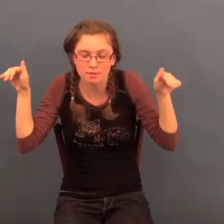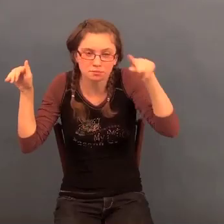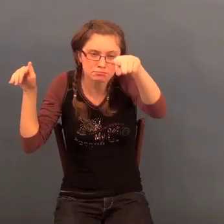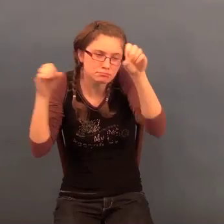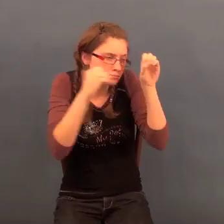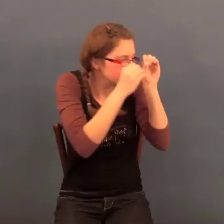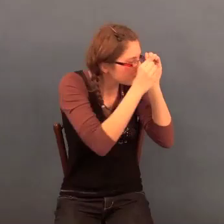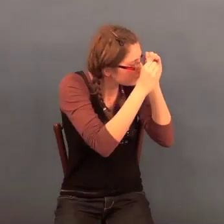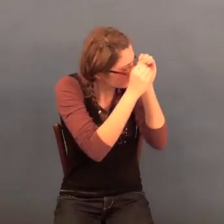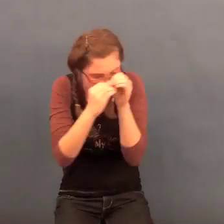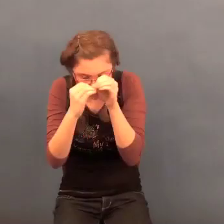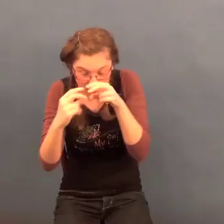On też patrzy przez lornetkę.